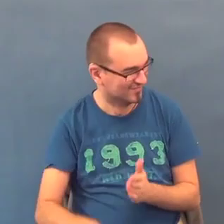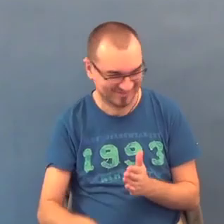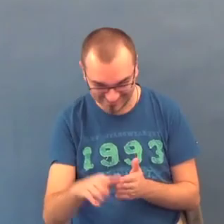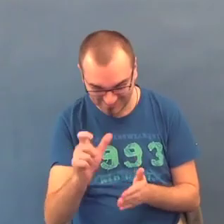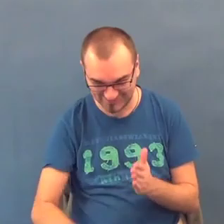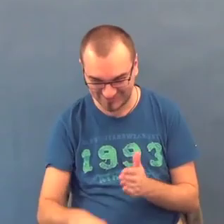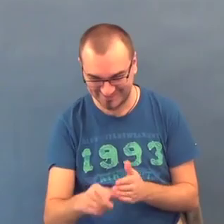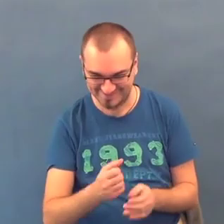Weź zwolnienie, zwolnij się.